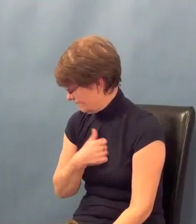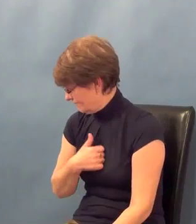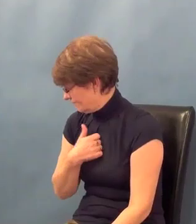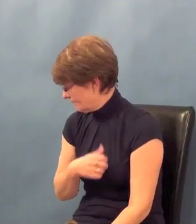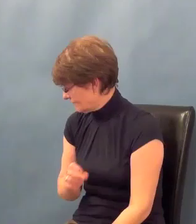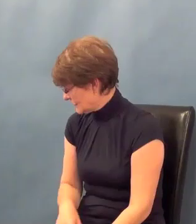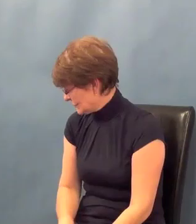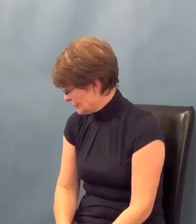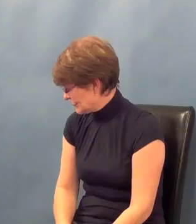Przykro mi, tak.